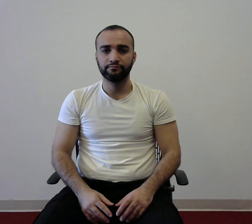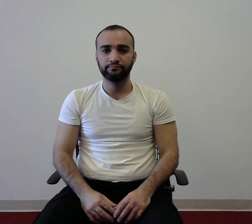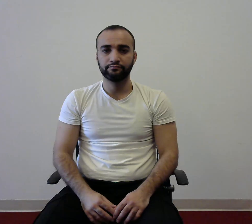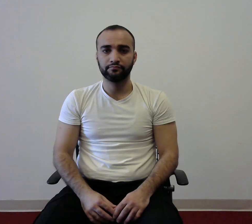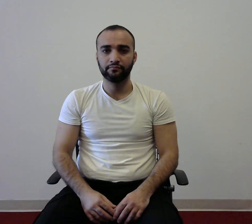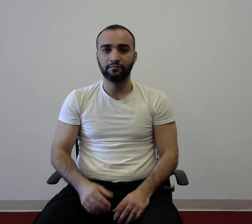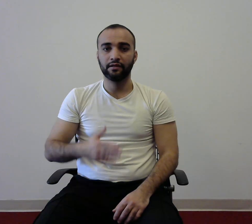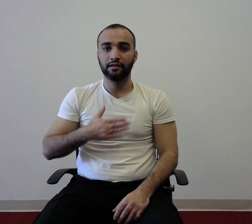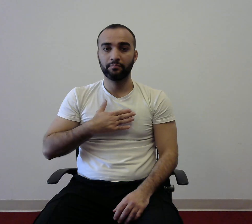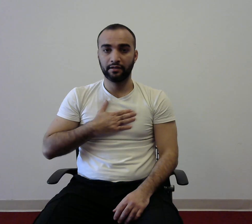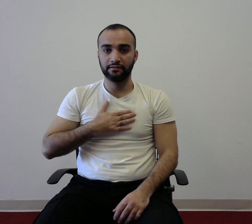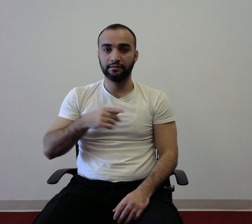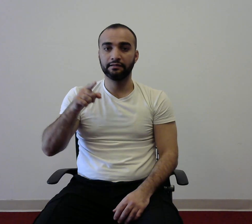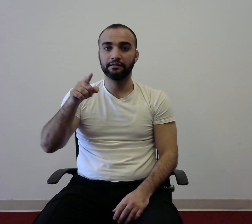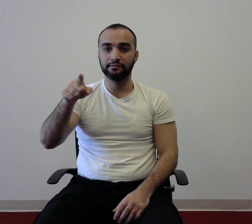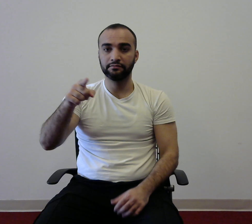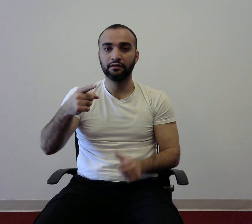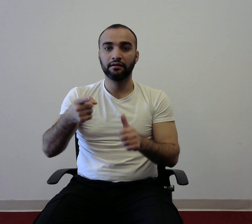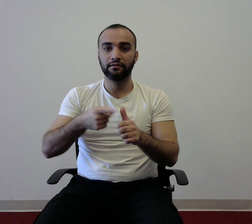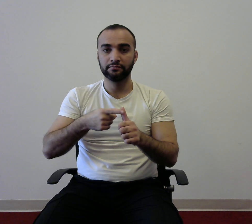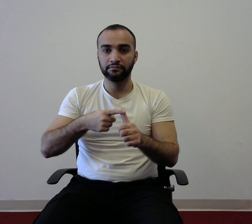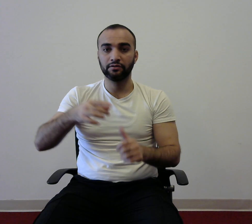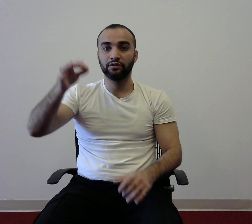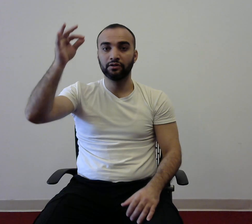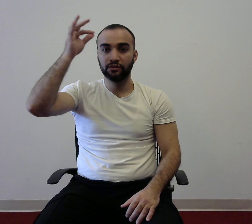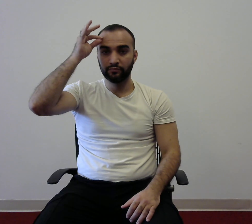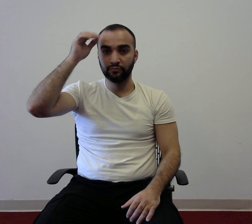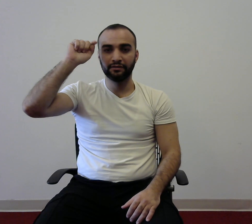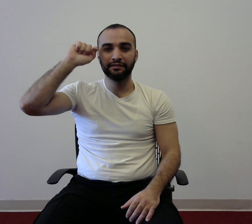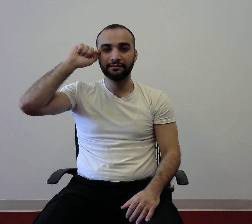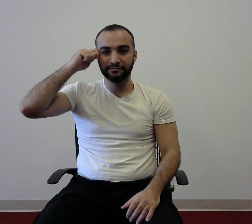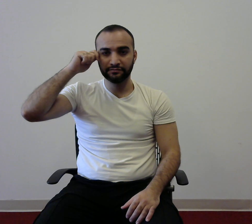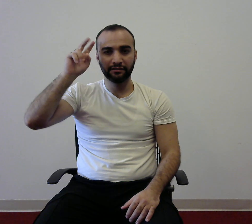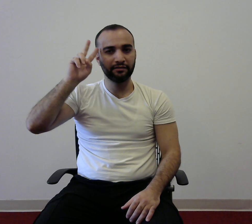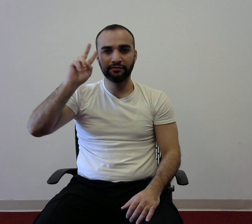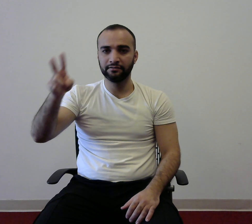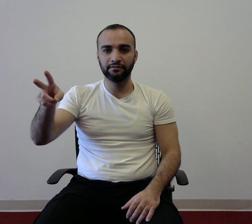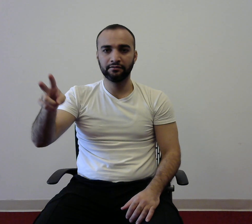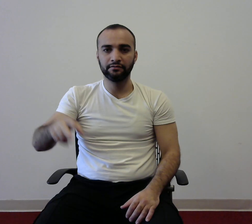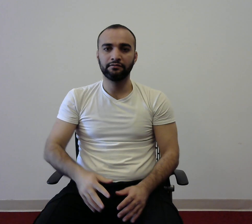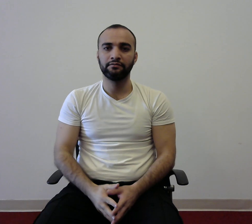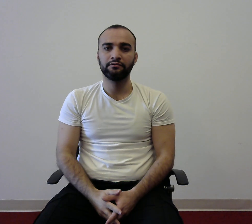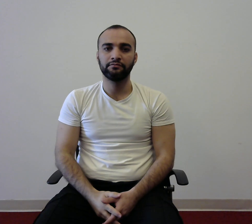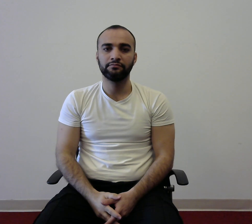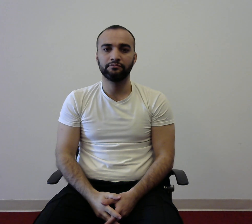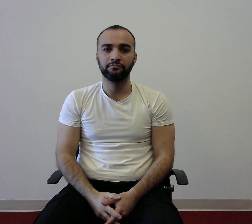Mən sənin adını yadımda saxlaya bilmirəm